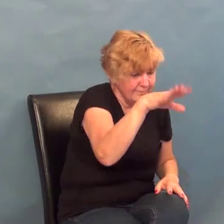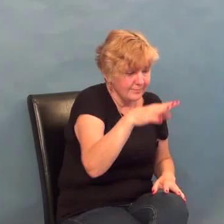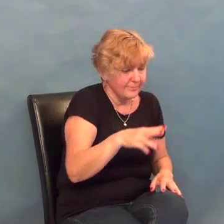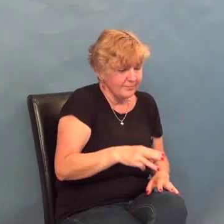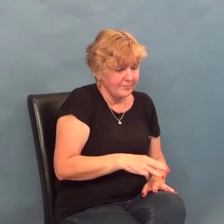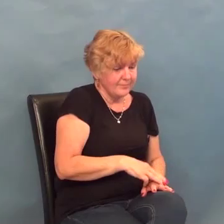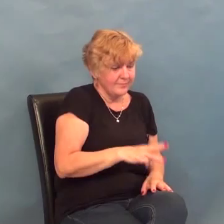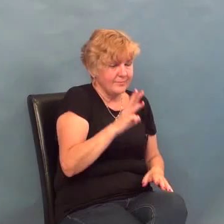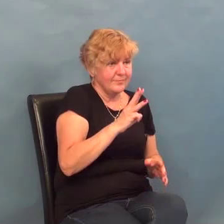Wtorek.